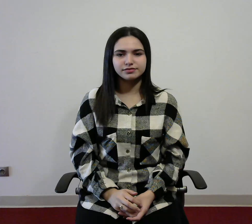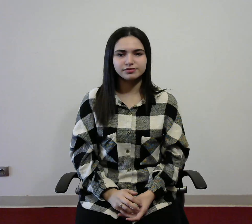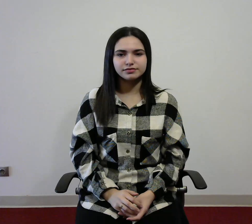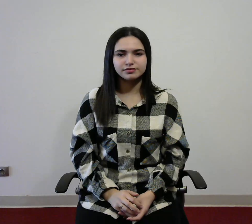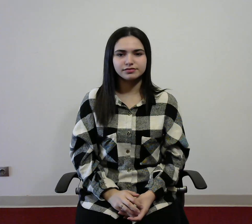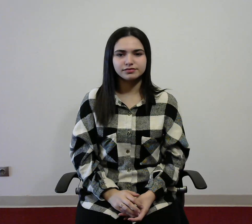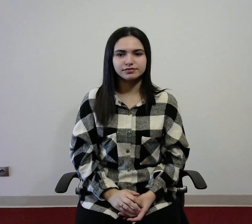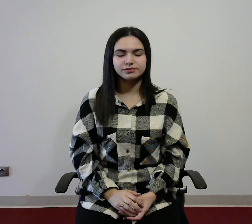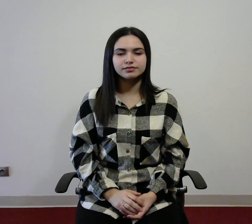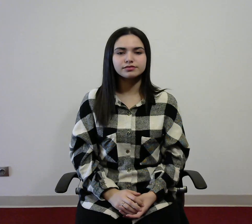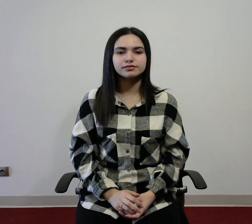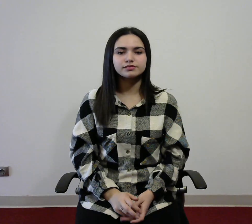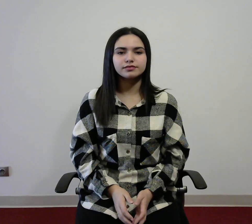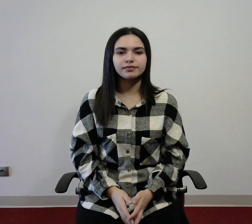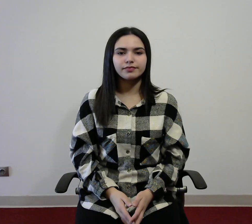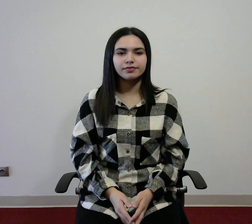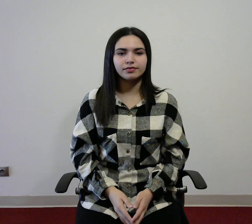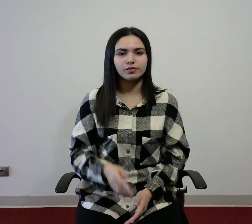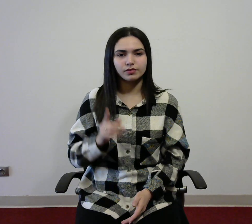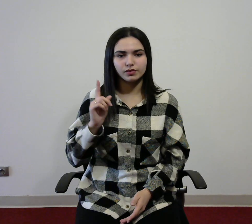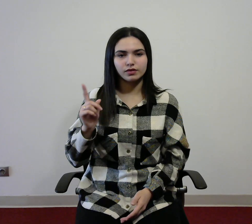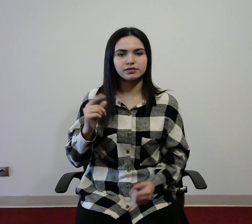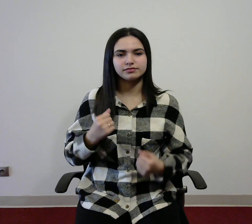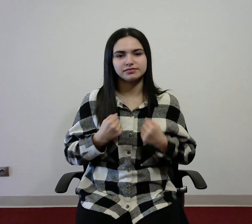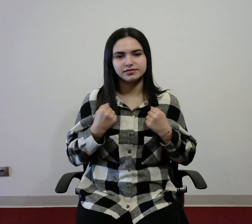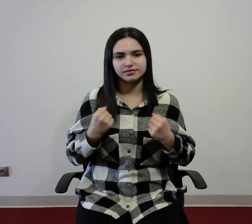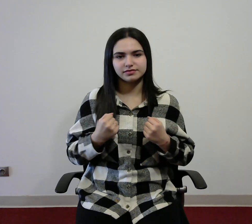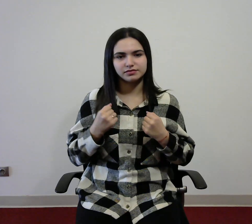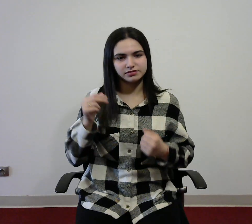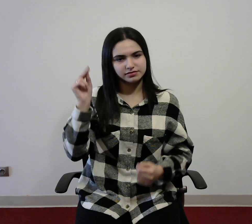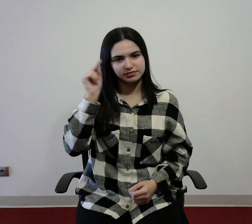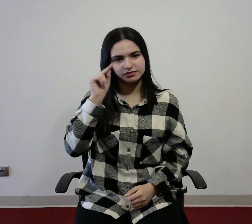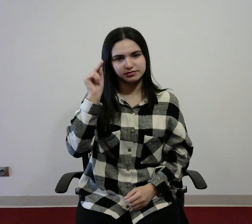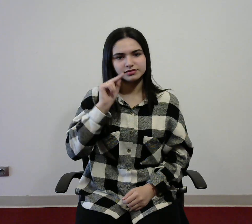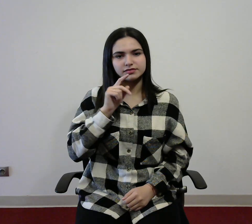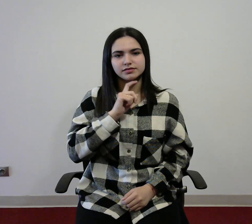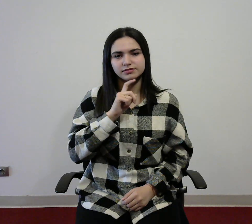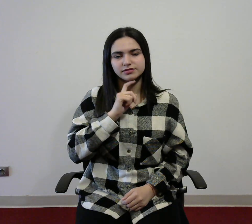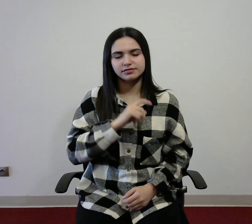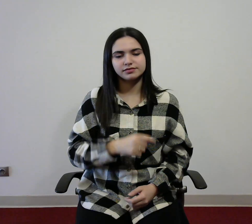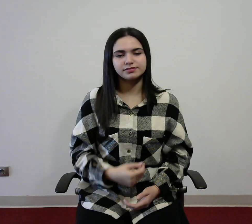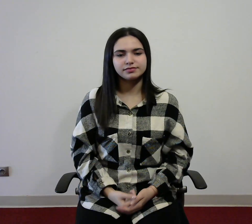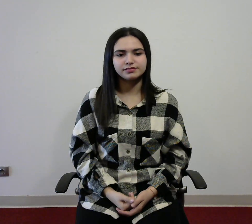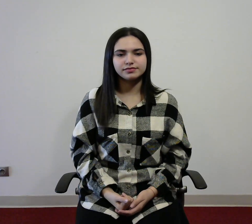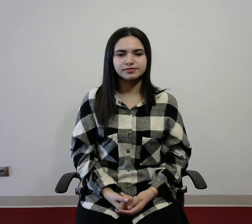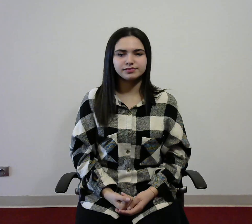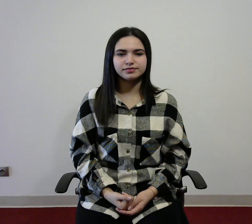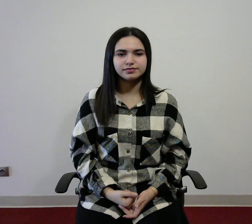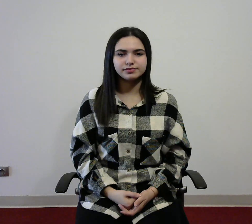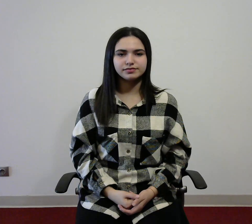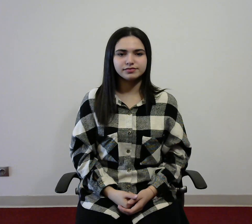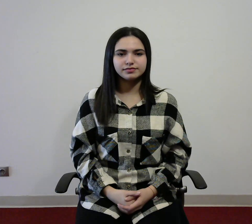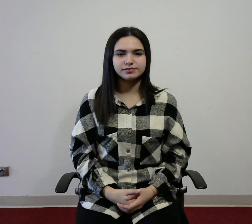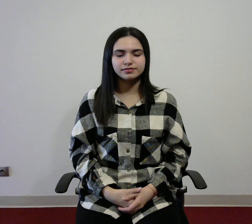O çalışqan şagirddir